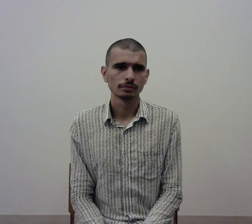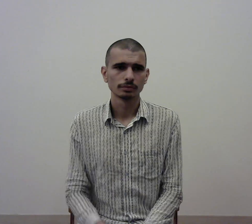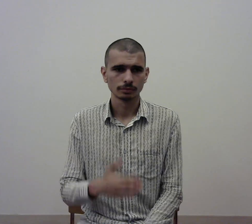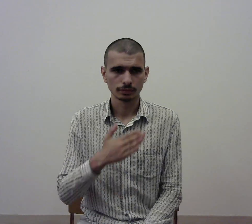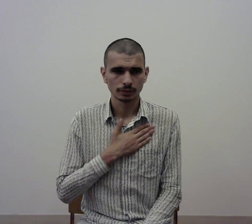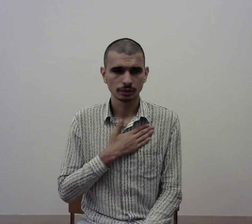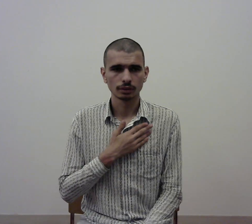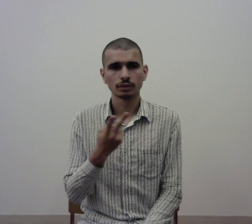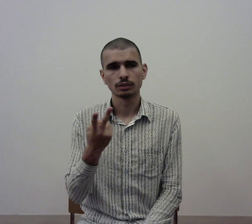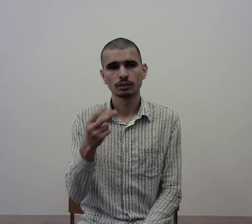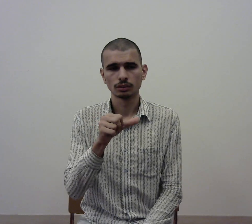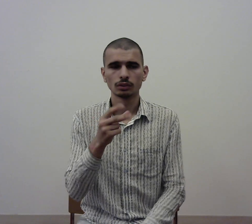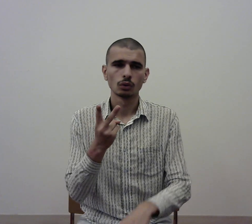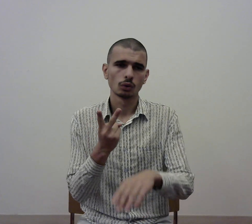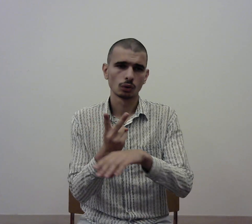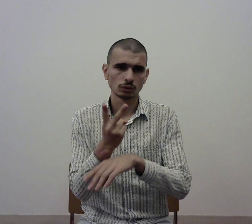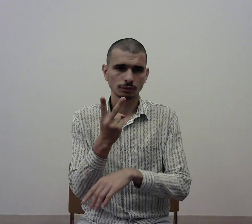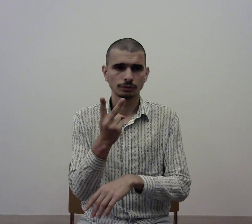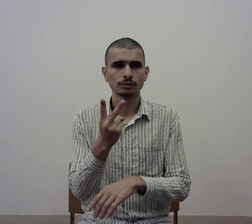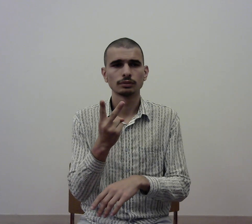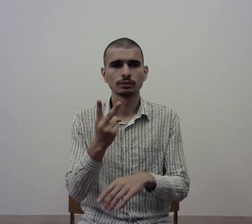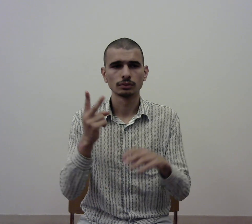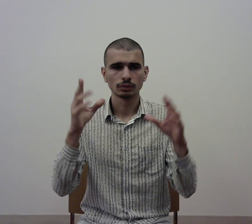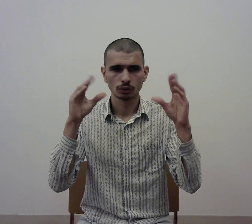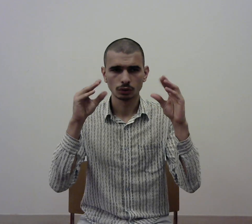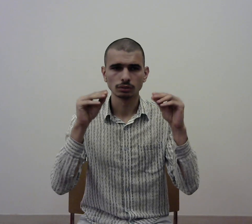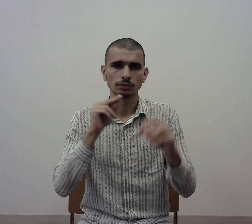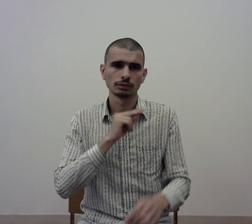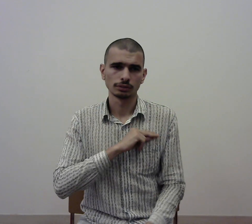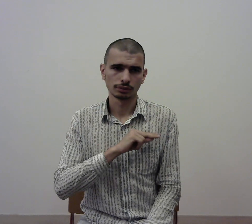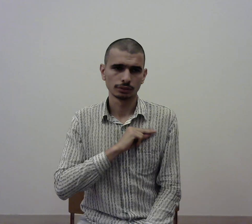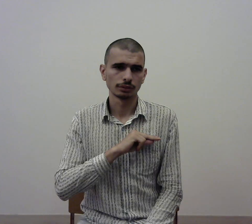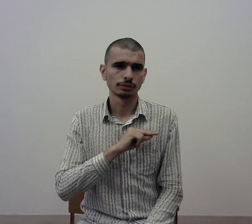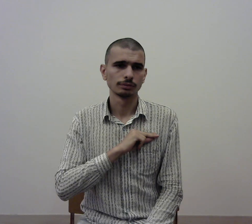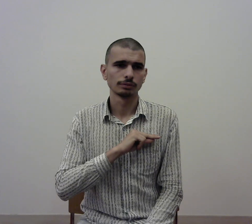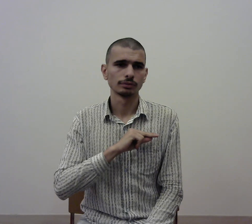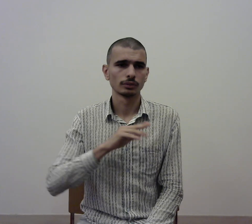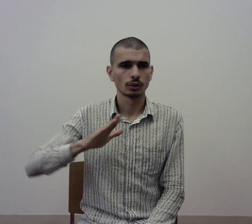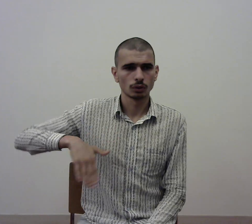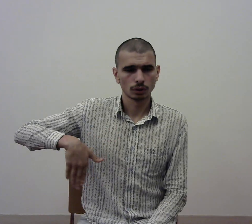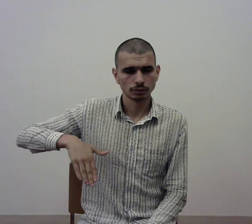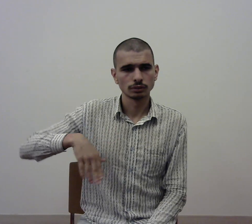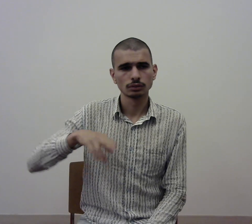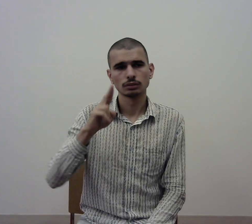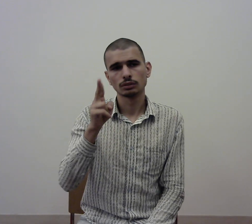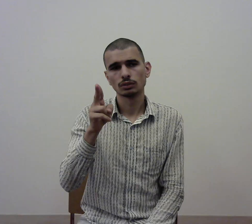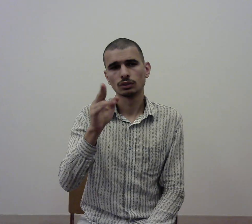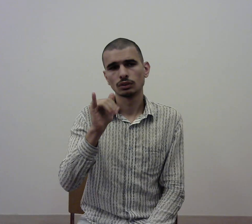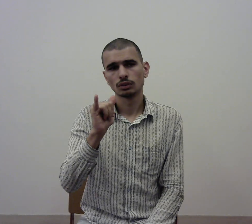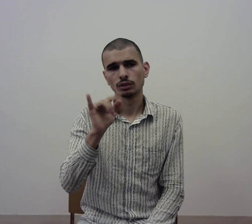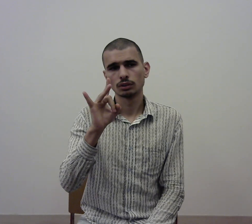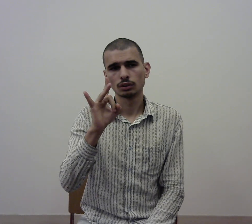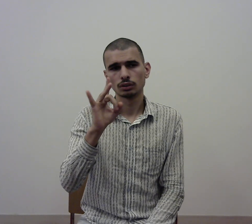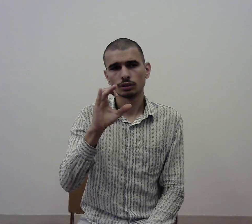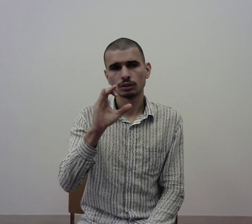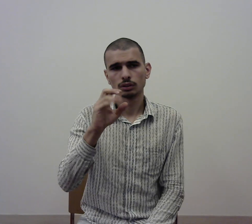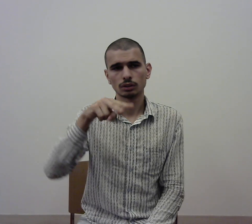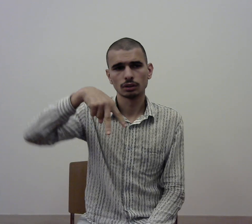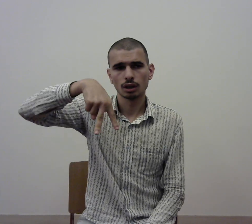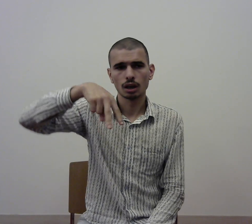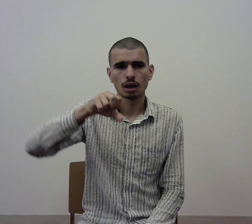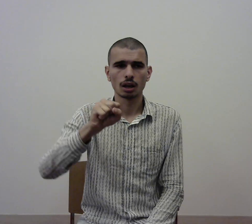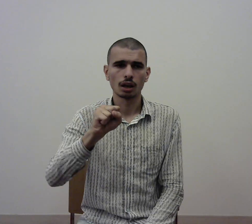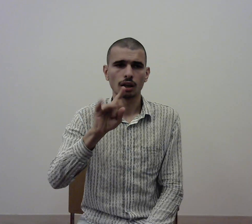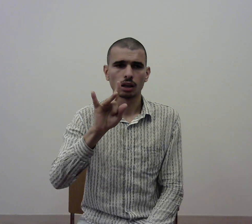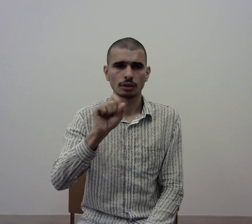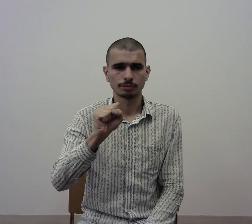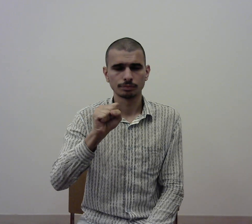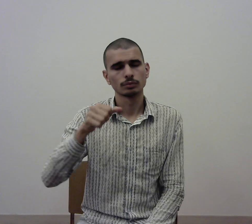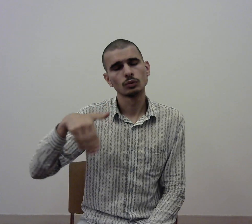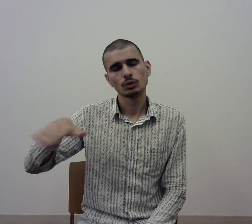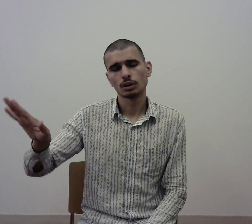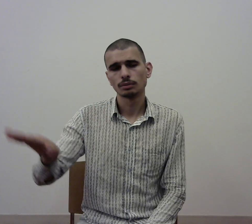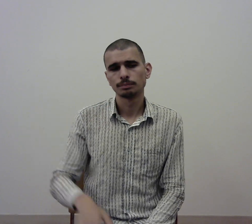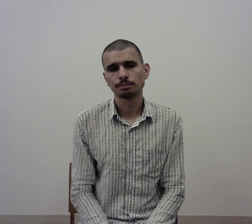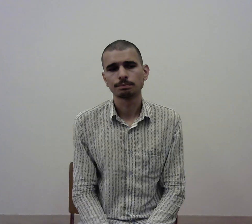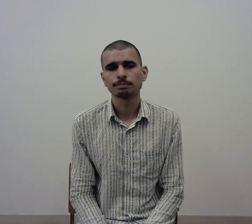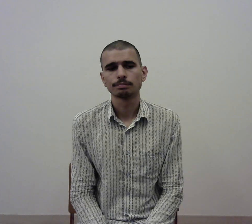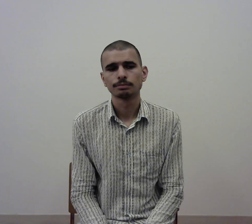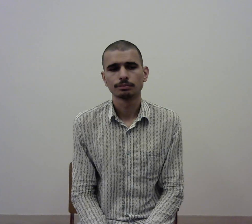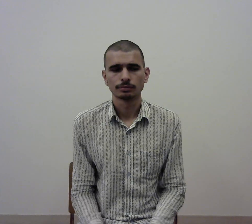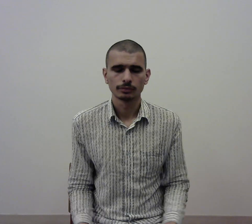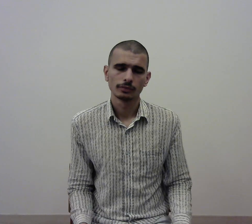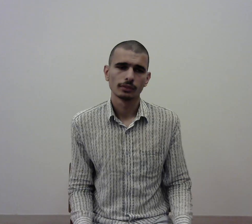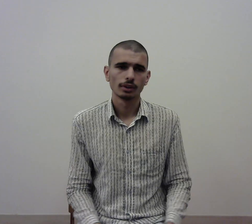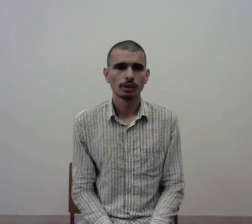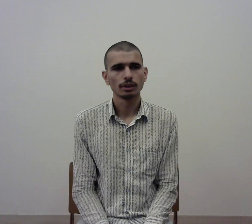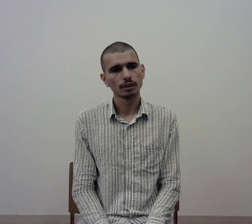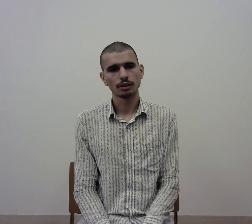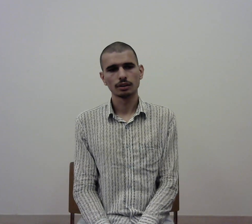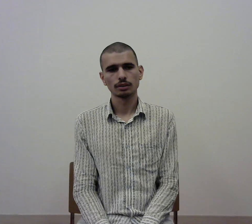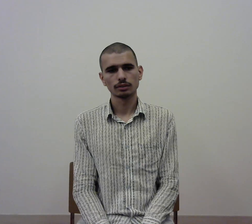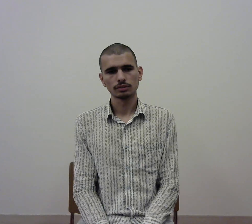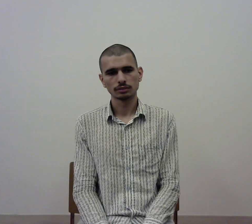Mən həftədə 2 dəfə axşam işdən sonra kursa gedirəm